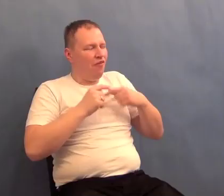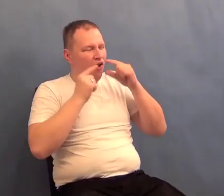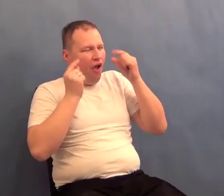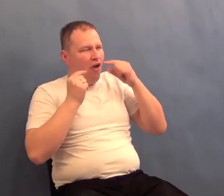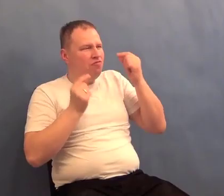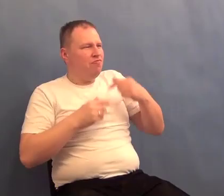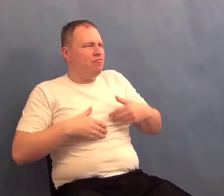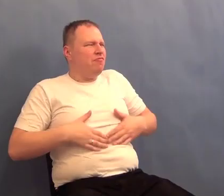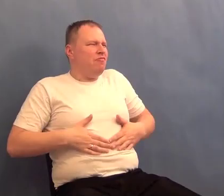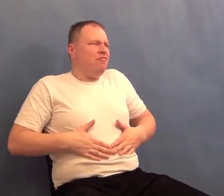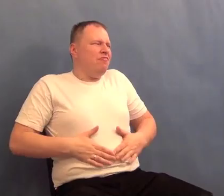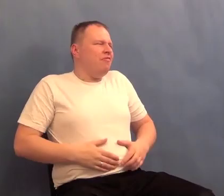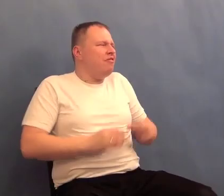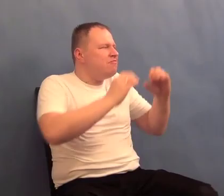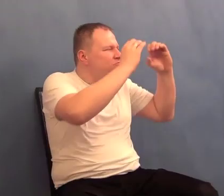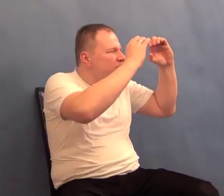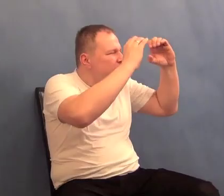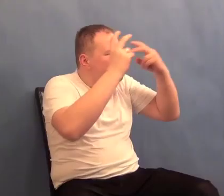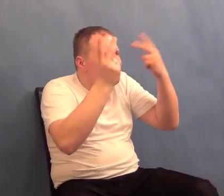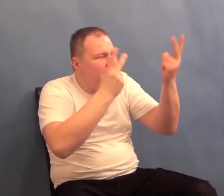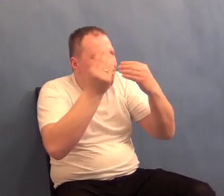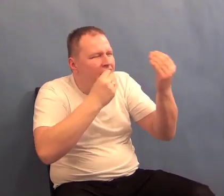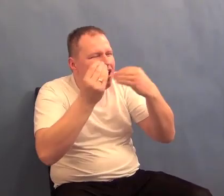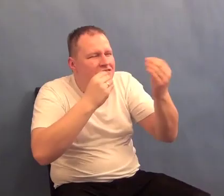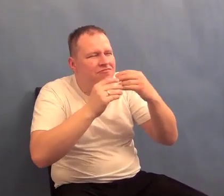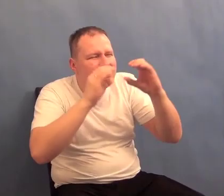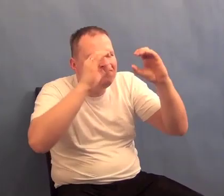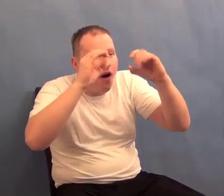Głodny kot szukał jedzenia i rozgląda się przez lornetkę.